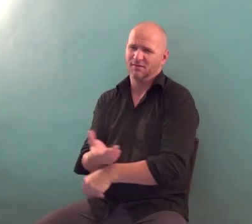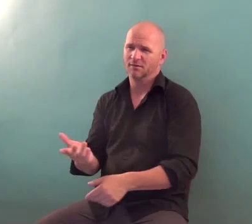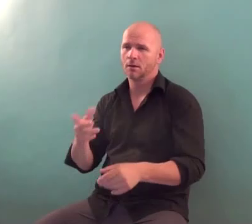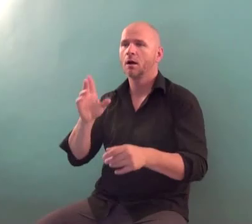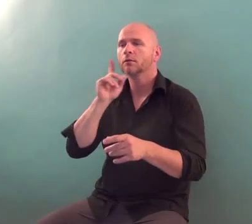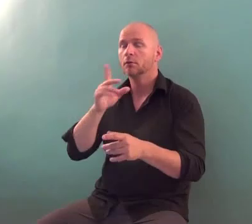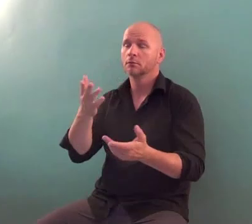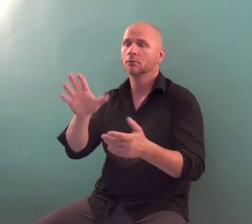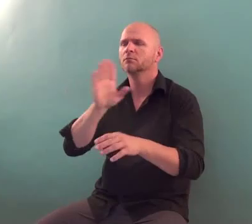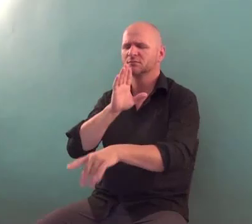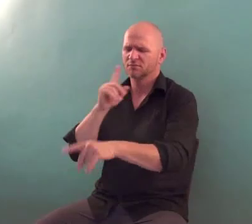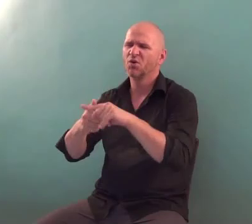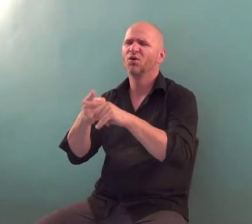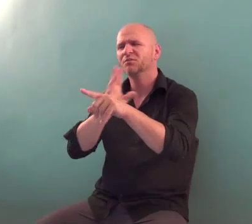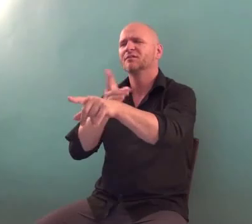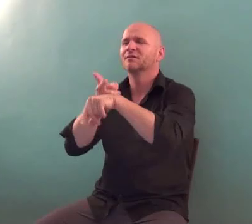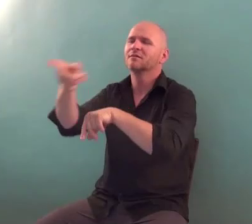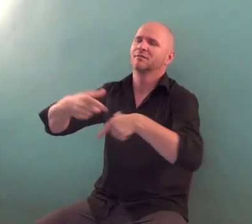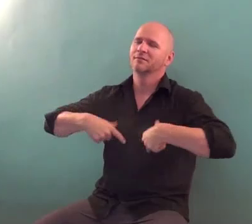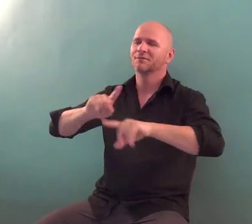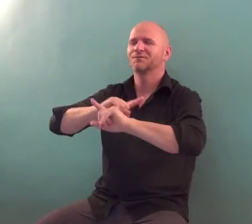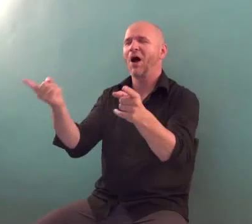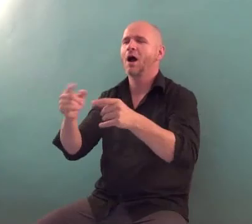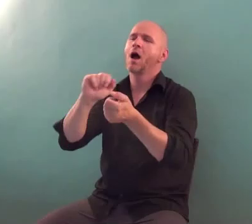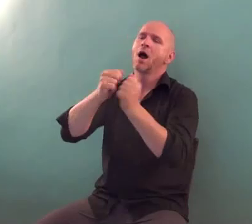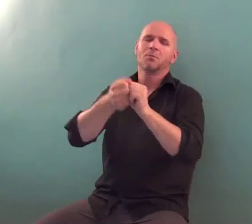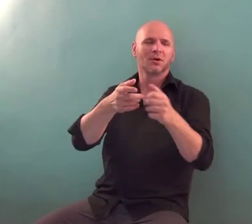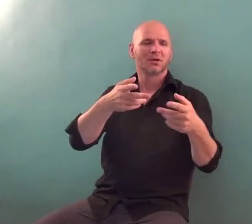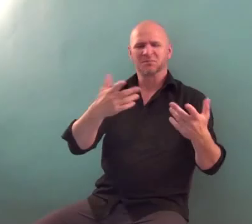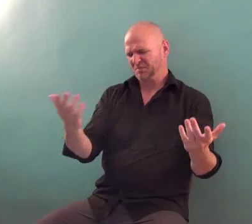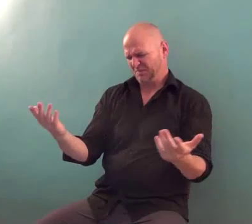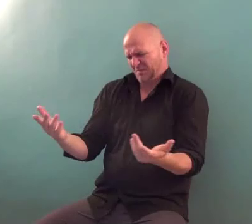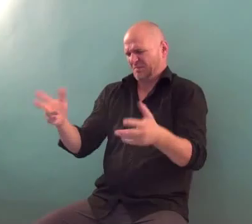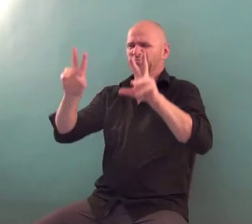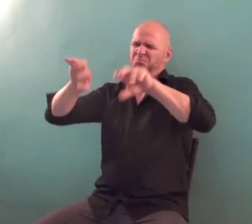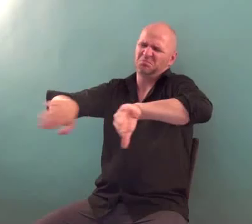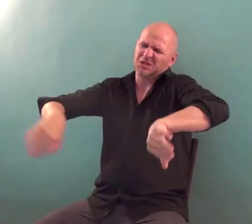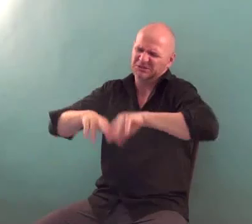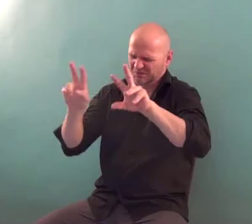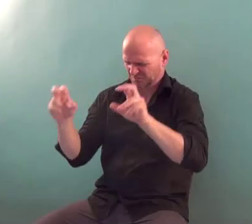Prawda, to chyba chodzi o to, że do kościoła nie wolno wchodzić w biustonoszu albo coś związanego z basenem.